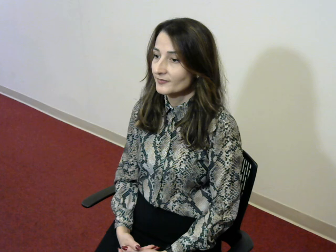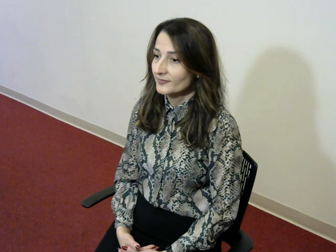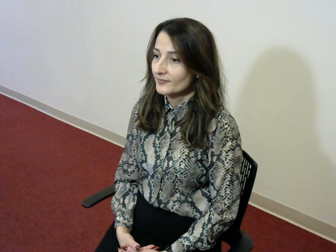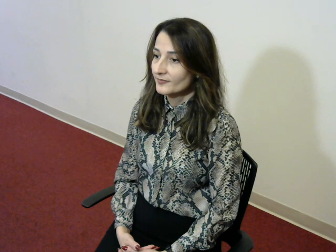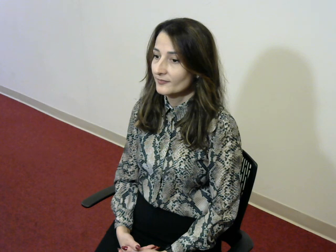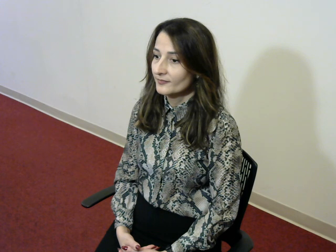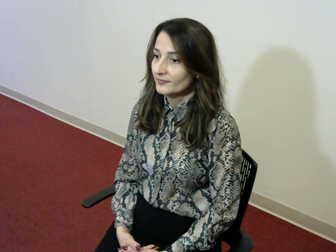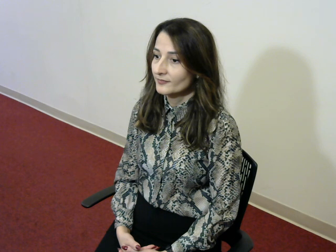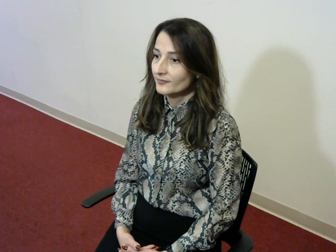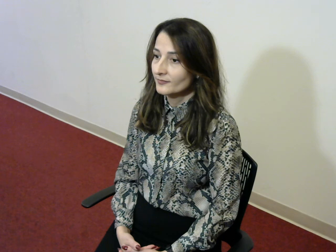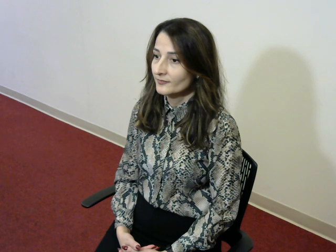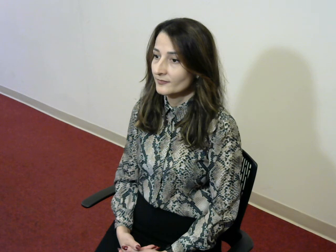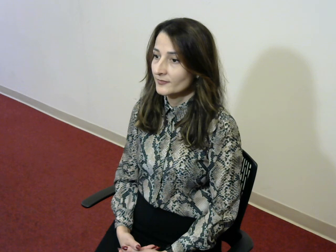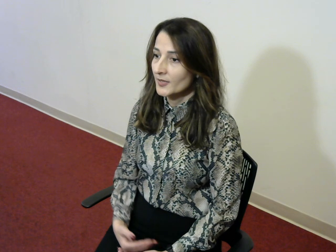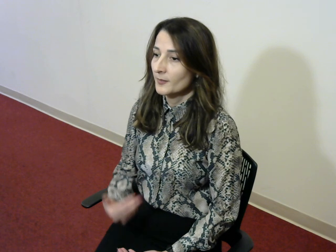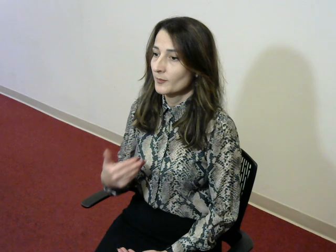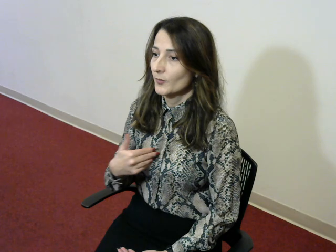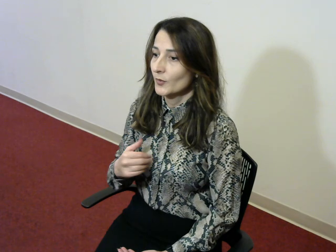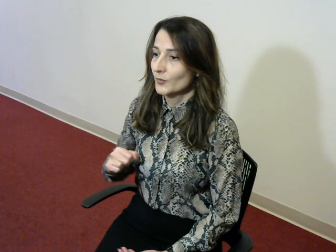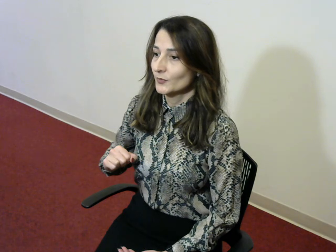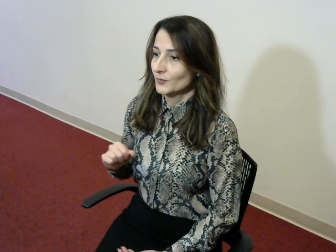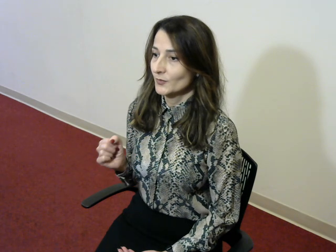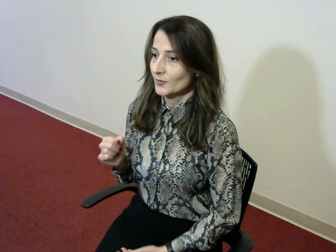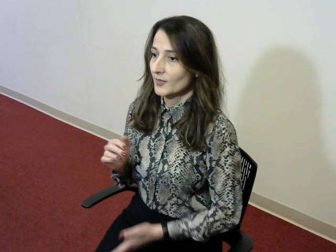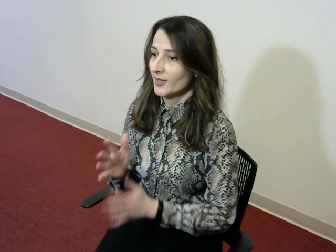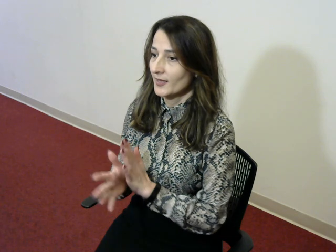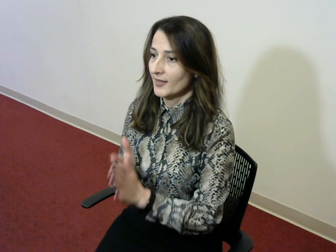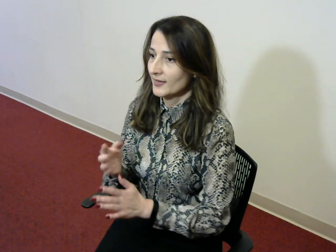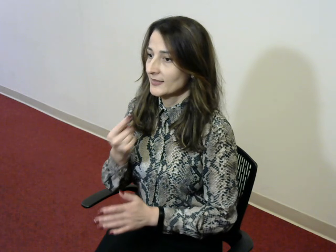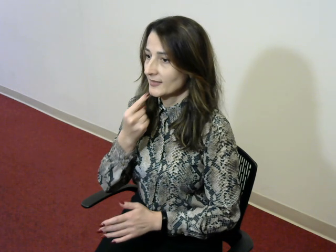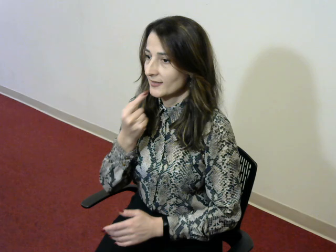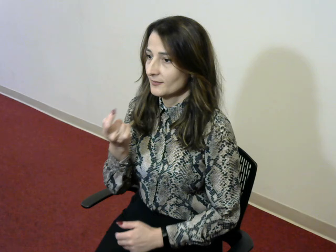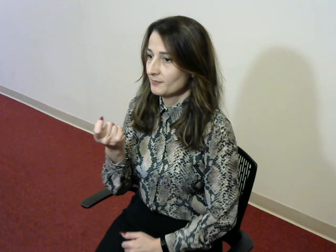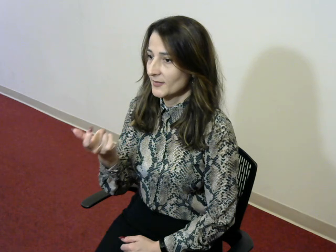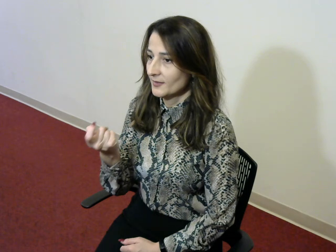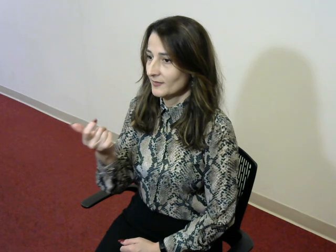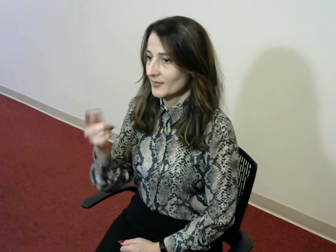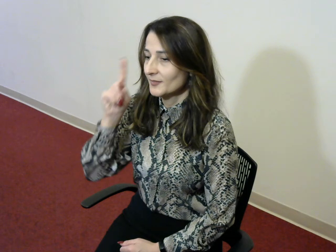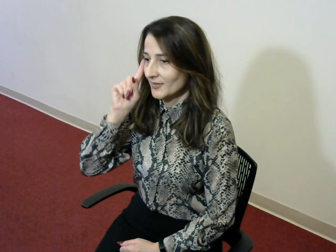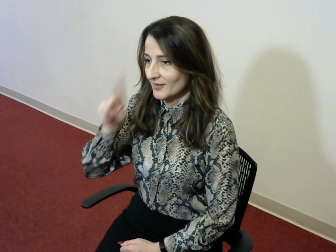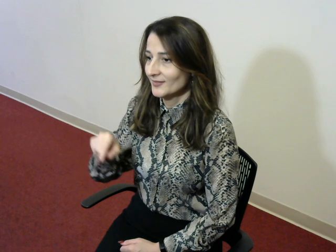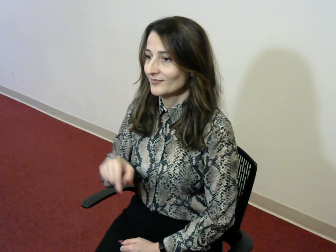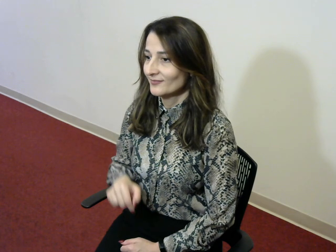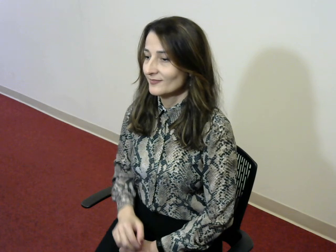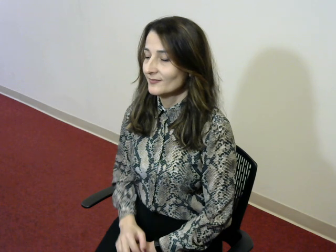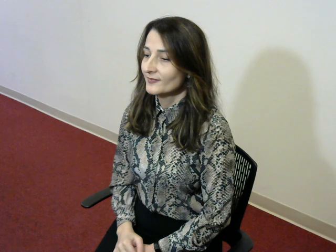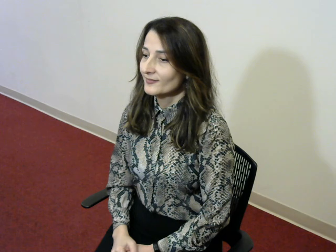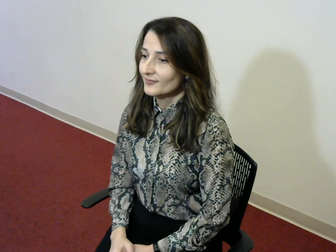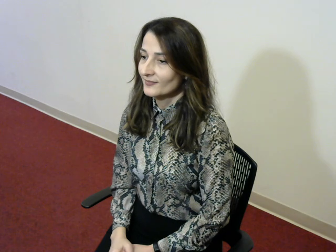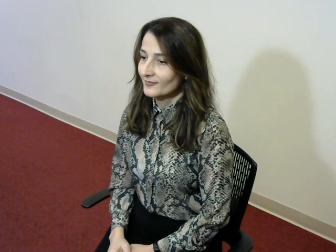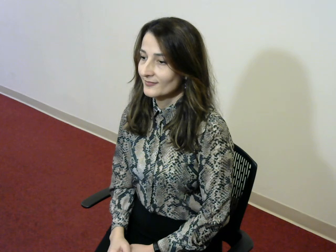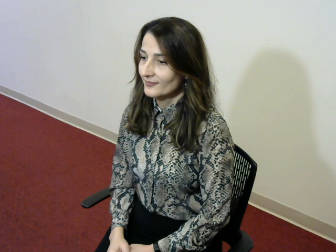Mənim dostum jest dilini azca bilir